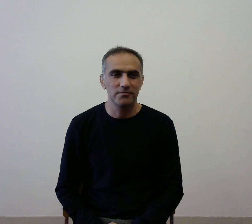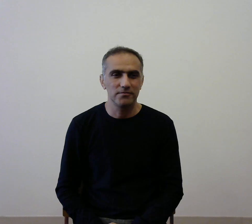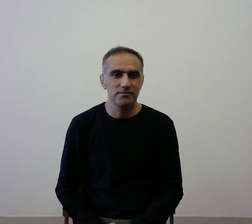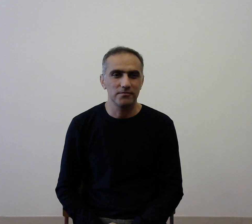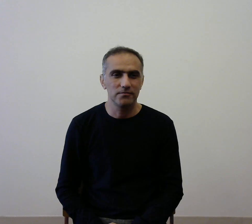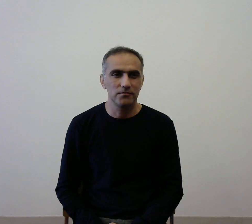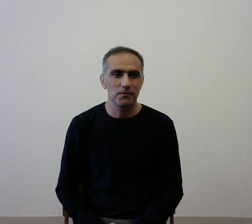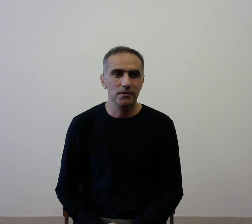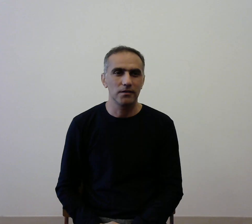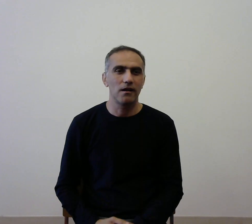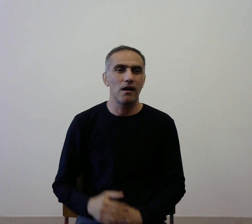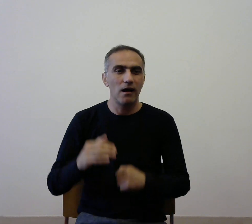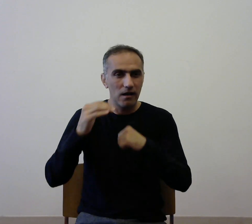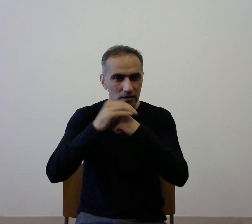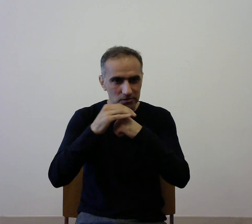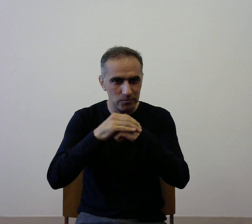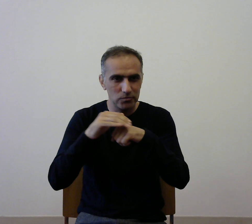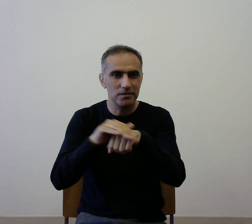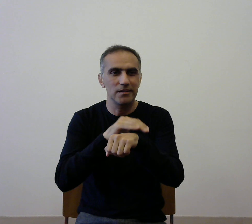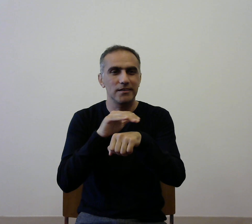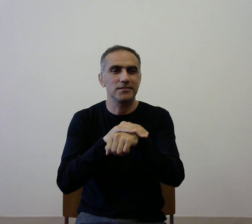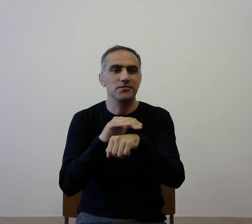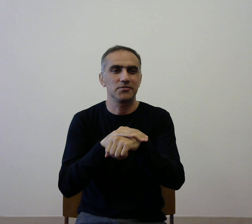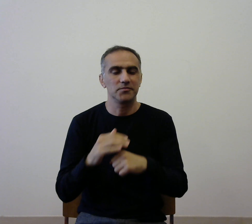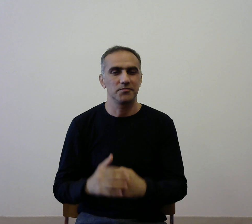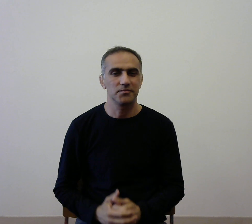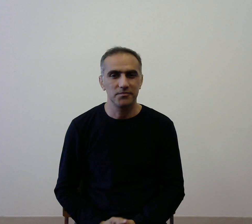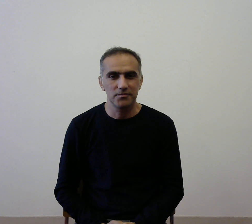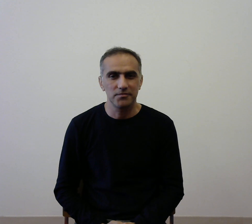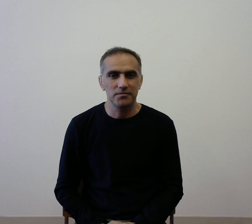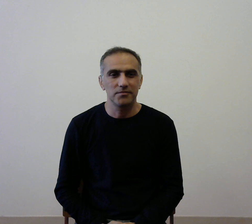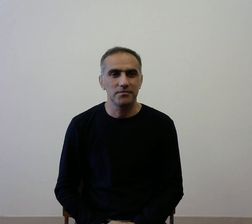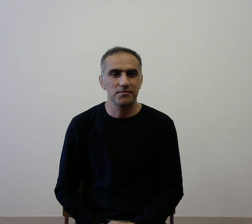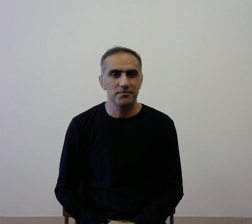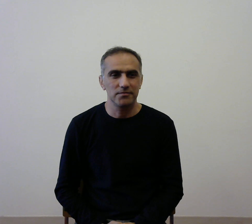Axşamınız xeyir